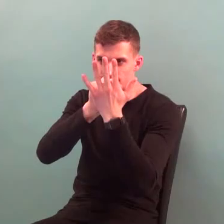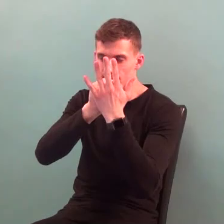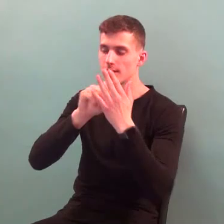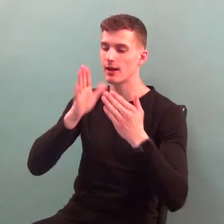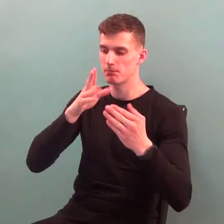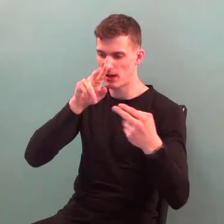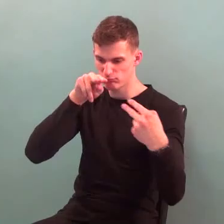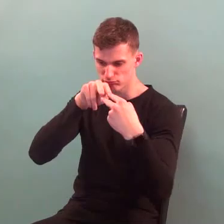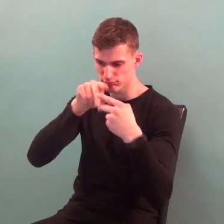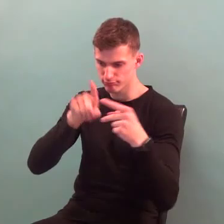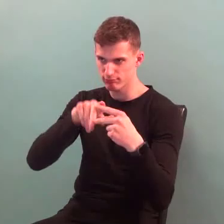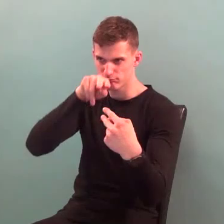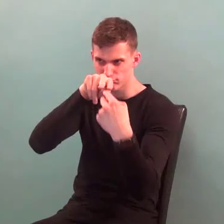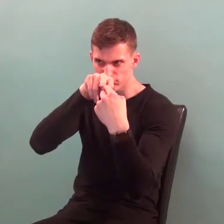Ryba tak samo - patrzy prosto w jego oczy.